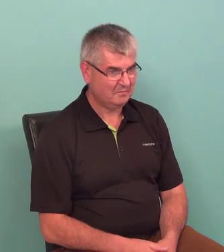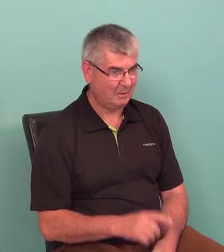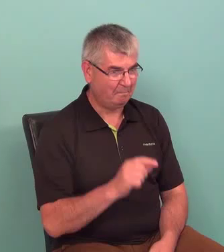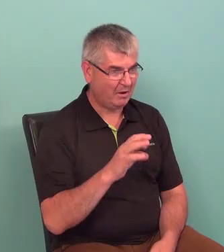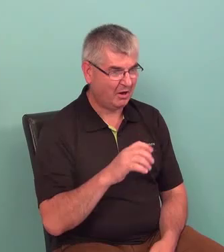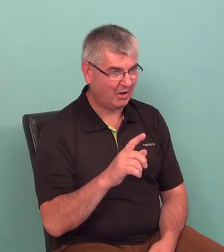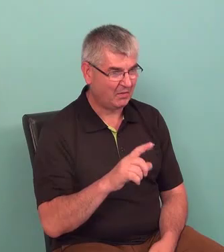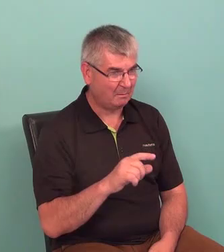POL